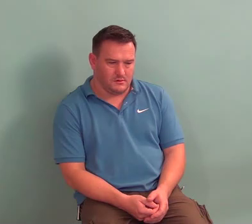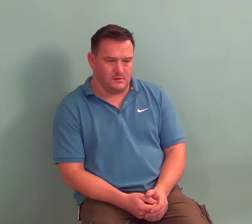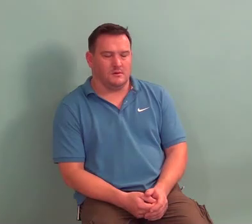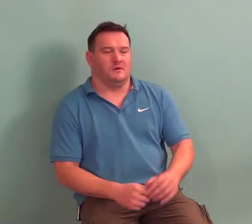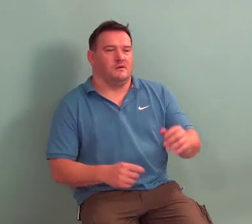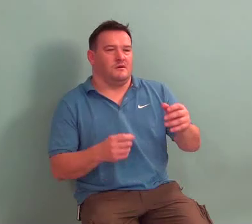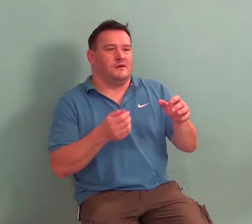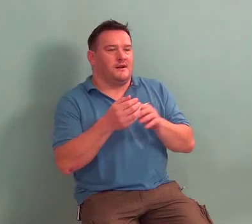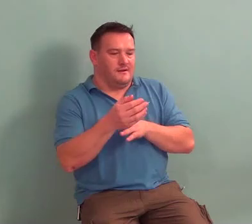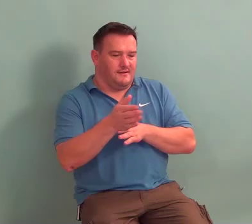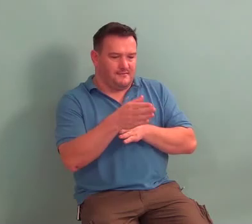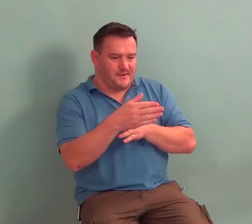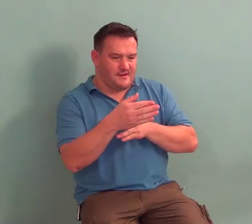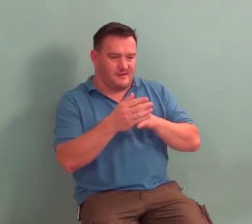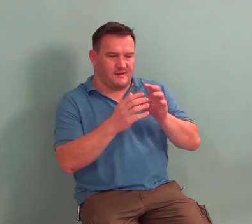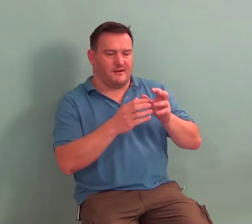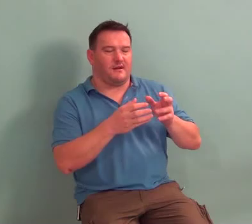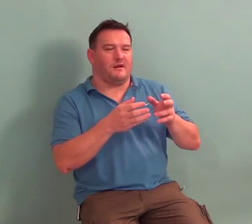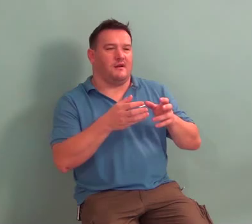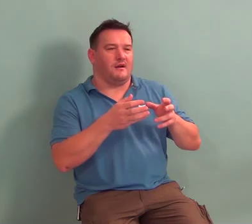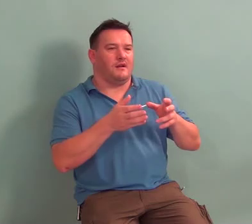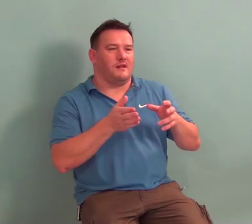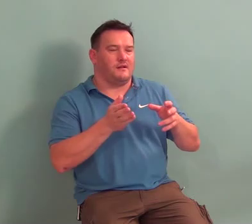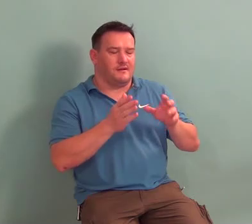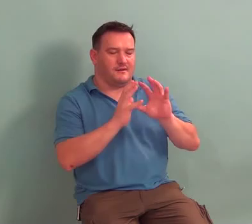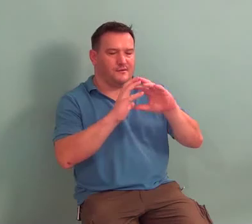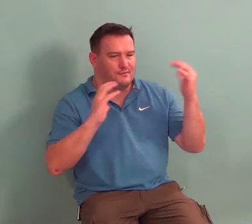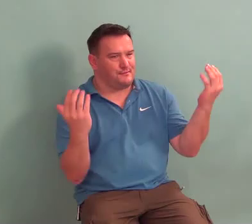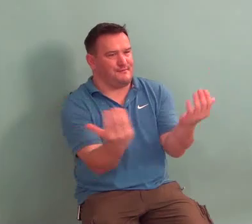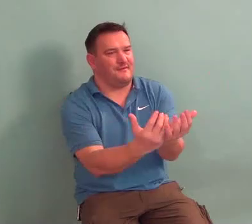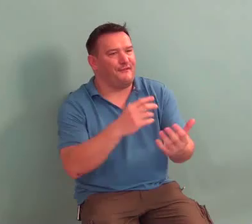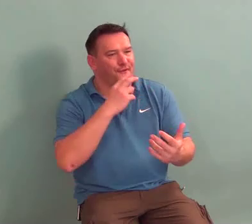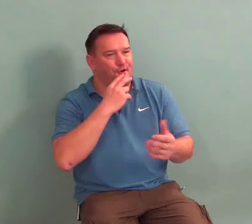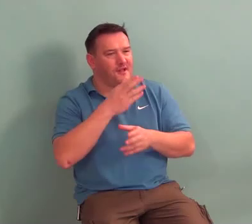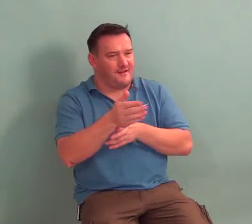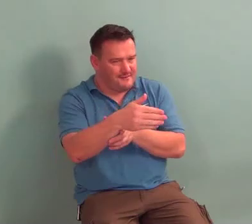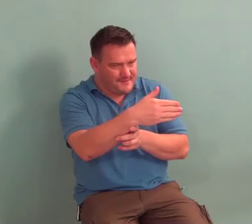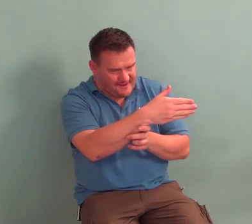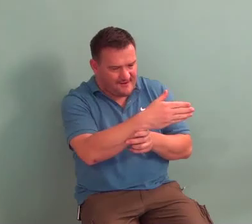Ryba pływa w okrągłym akwarium.